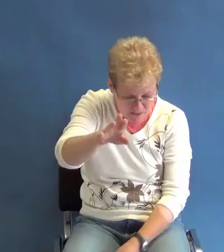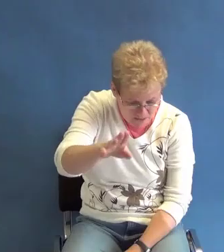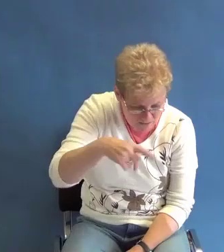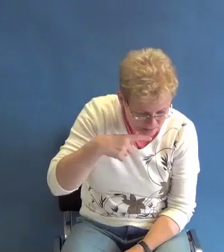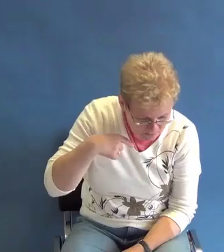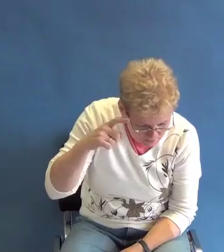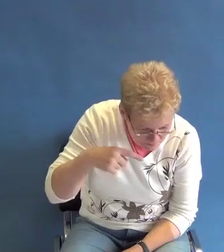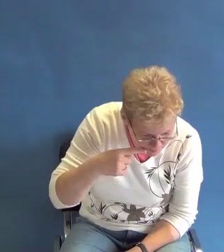Język niemiecki.